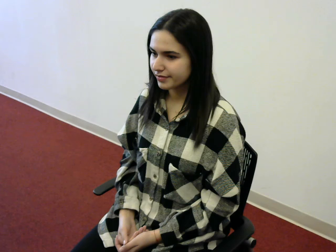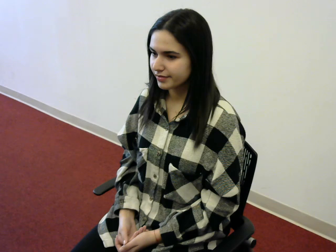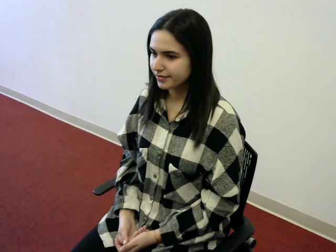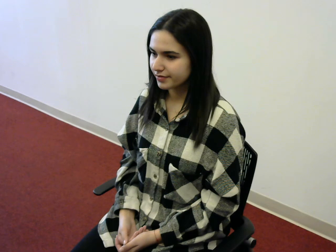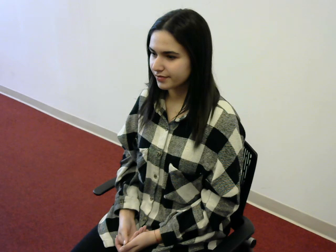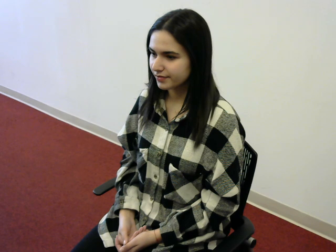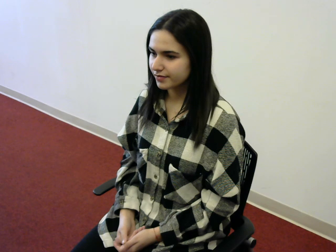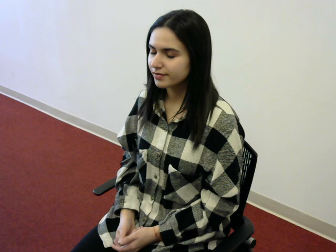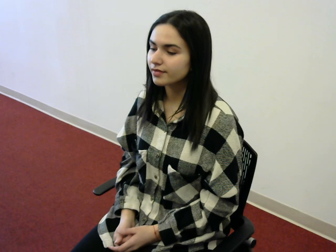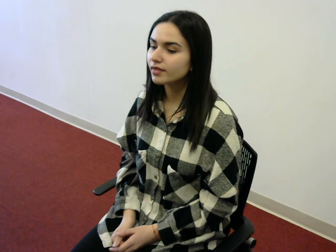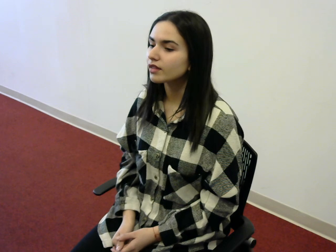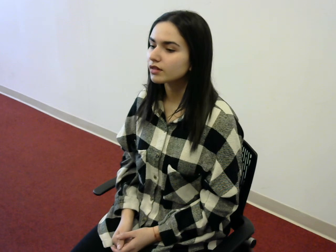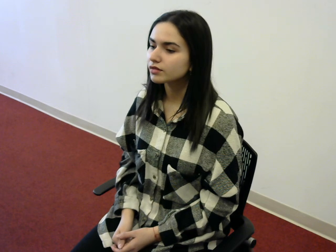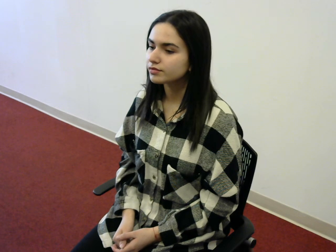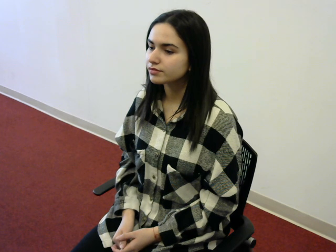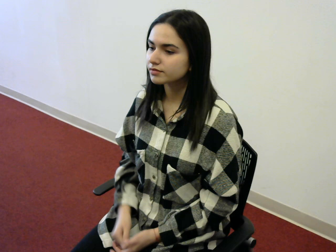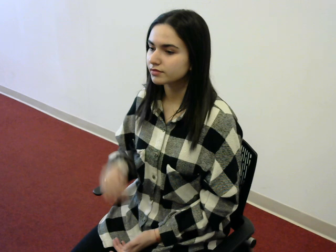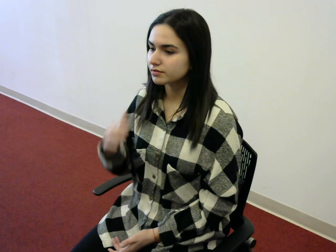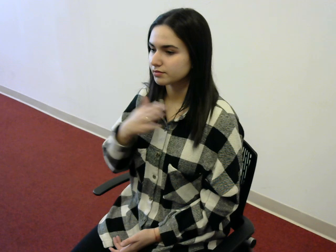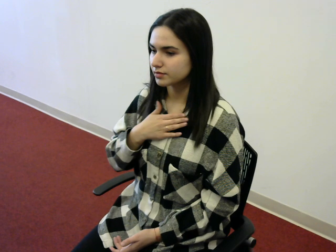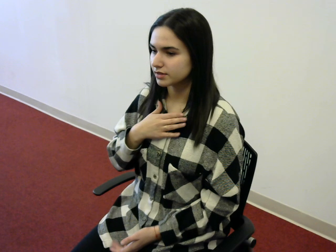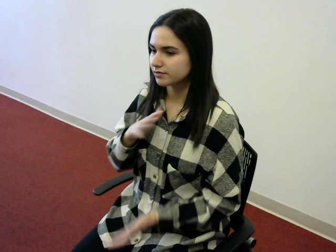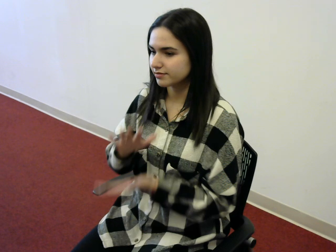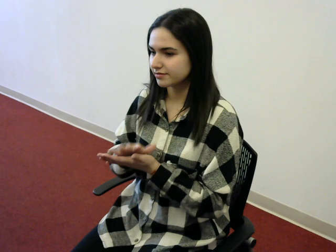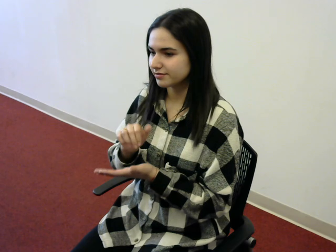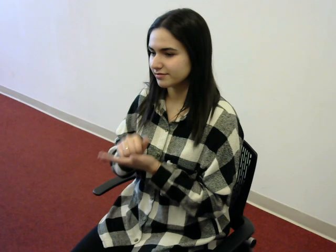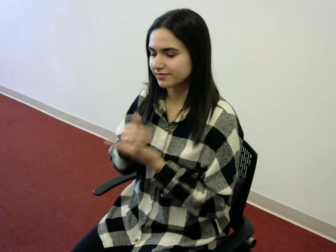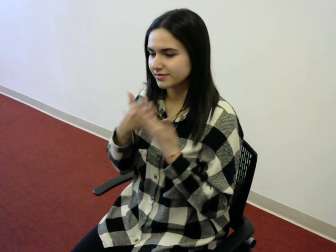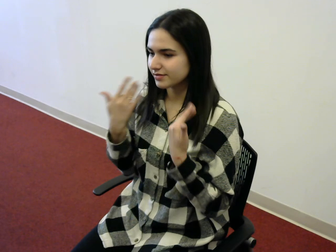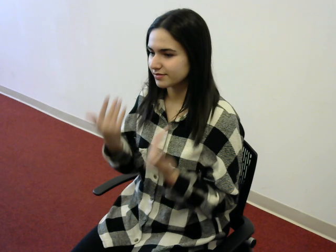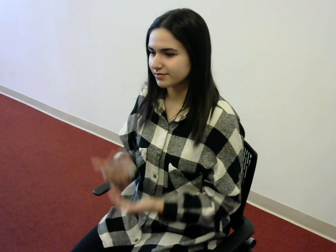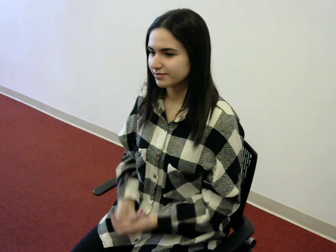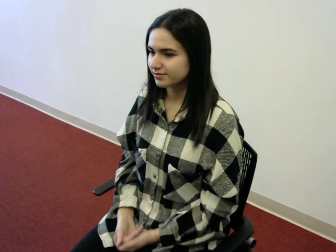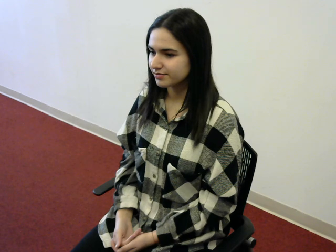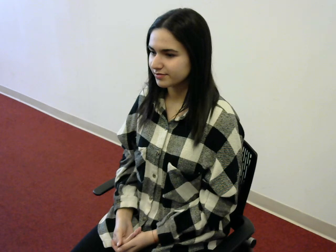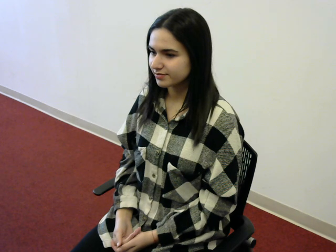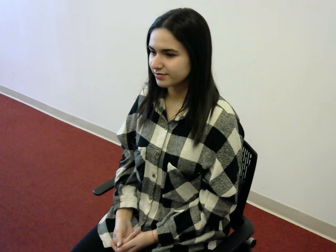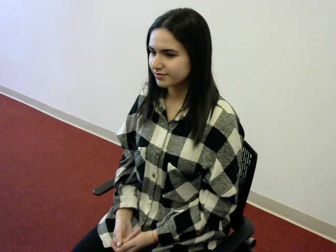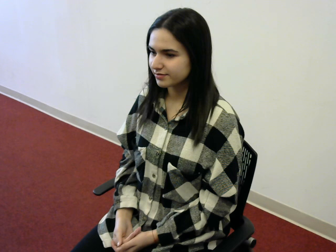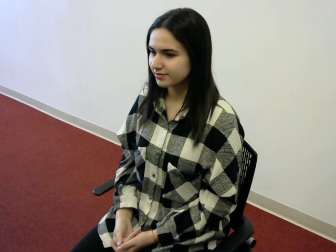Mənim ləqəbim yoxdur